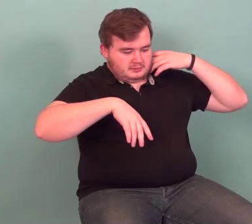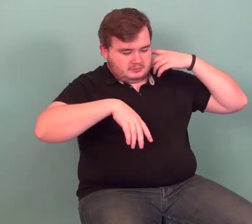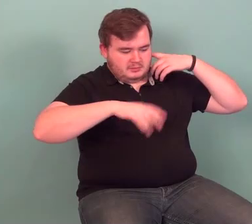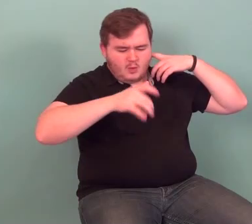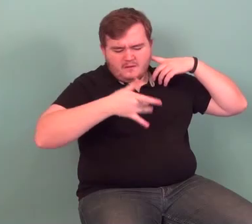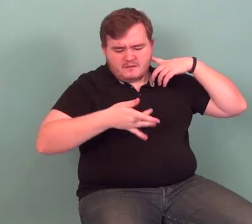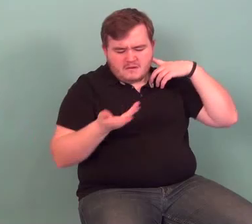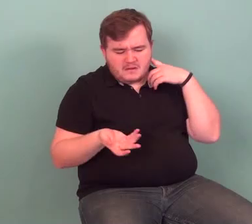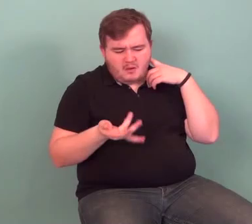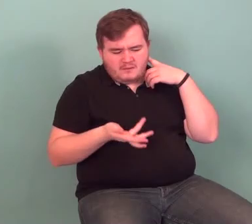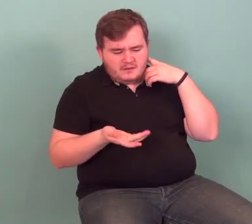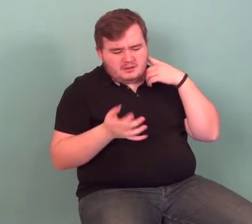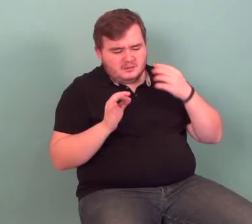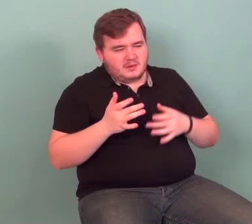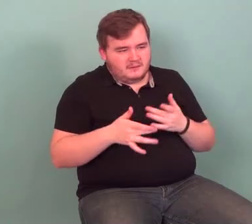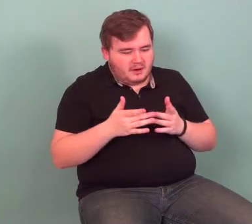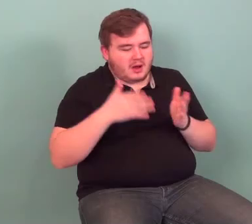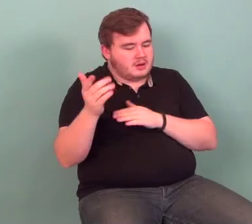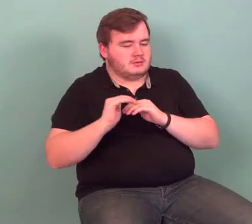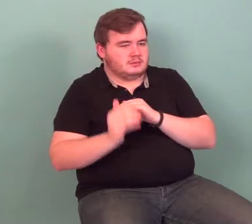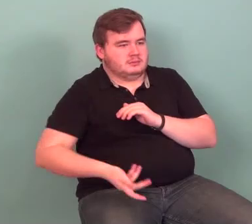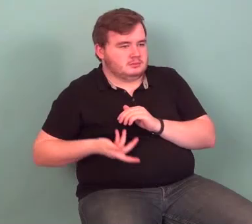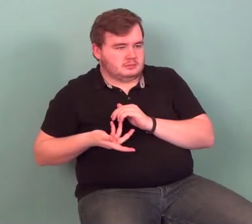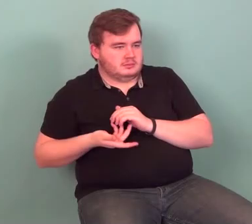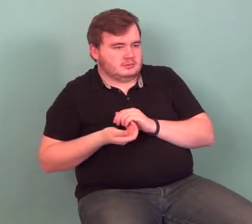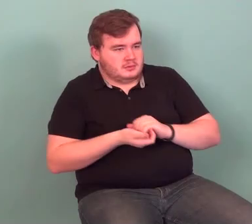Jest rower, a w drugim jest skuter.